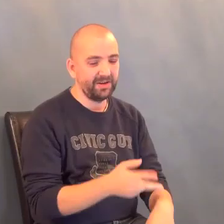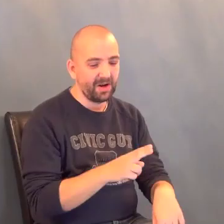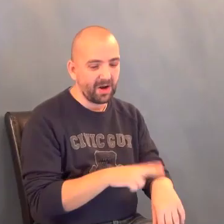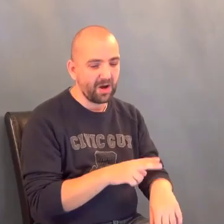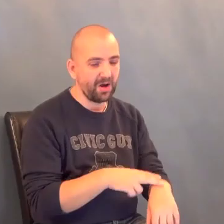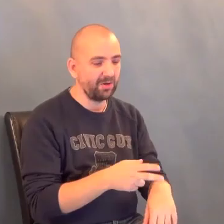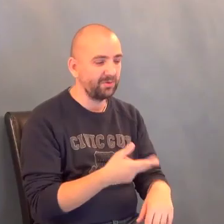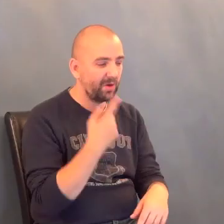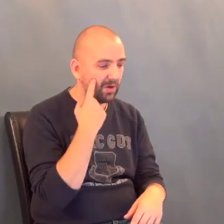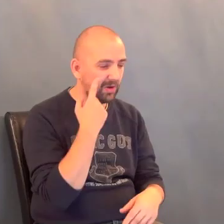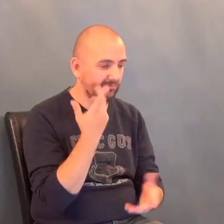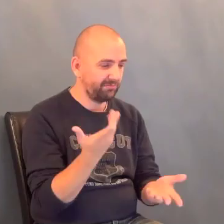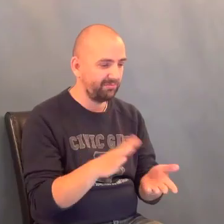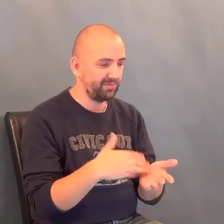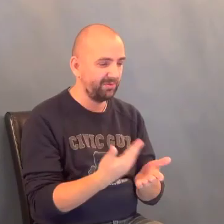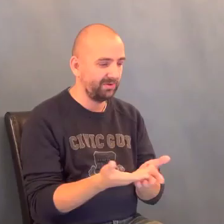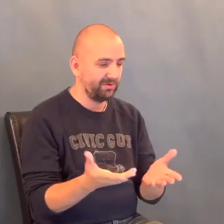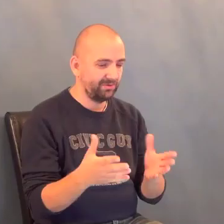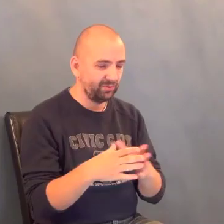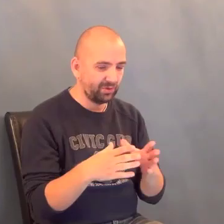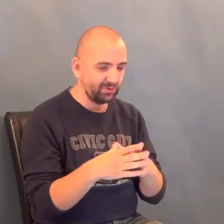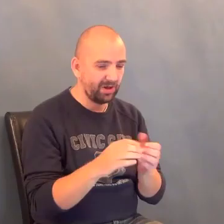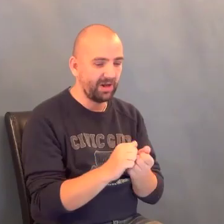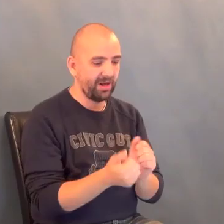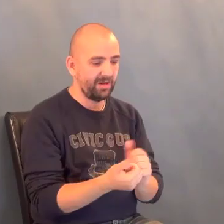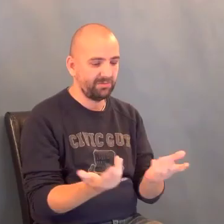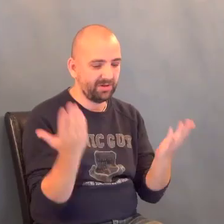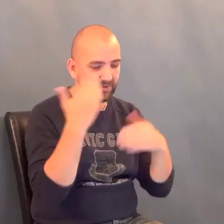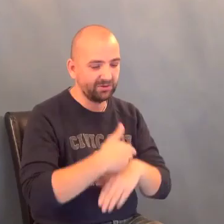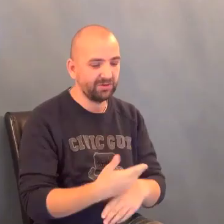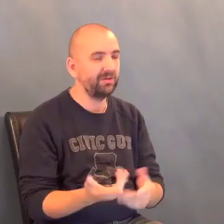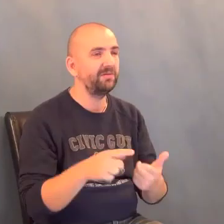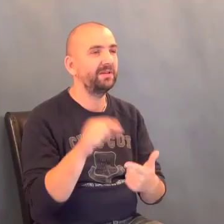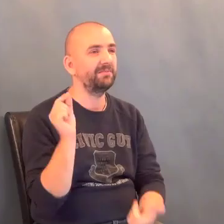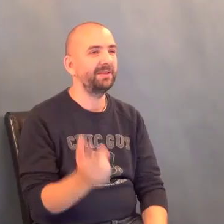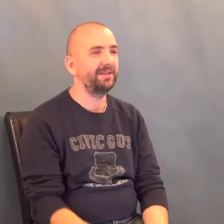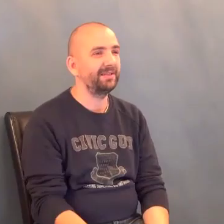Wybierz godzinę, około dziesiątej, albo wieczorem, masz dwie możliwości.